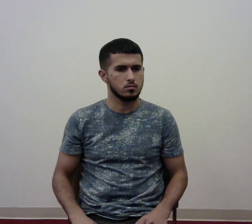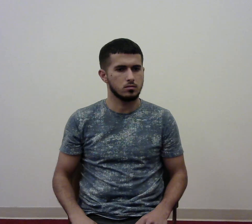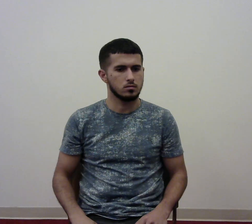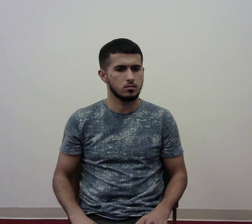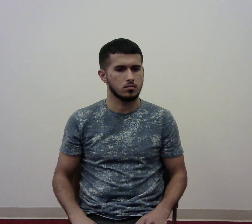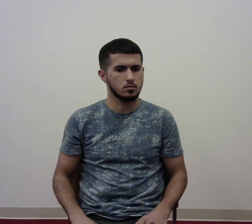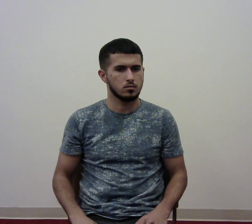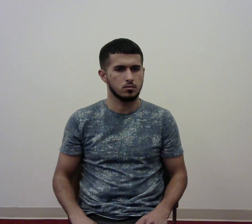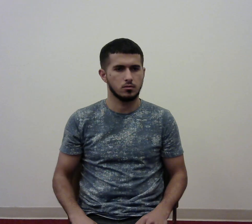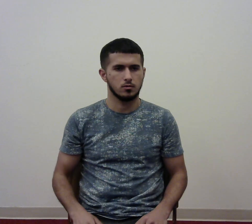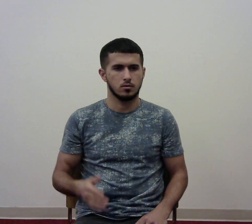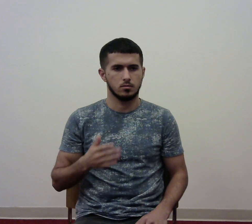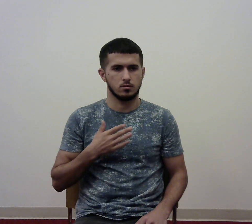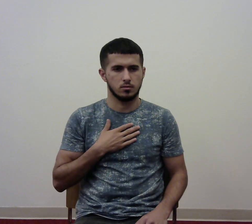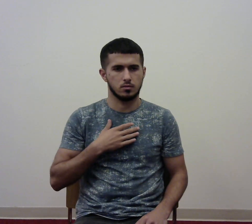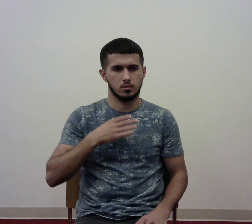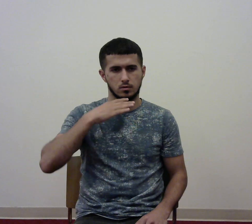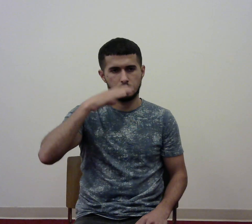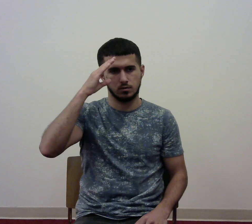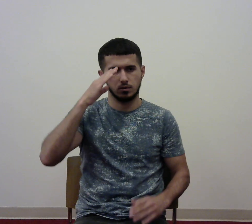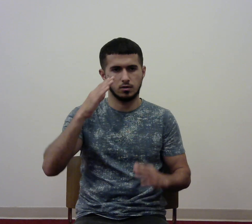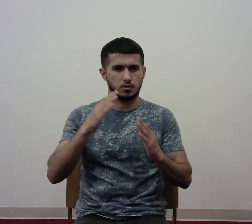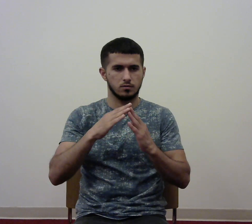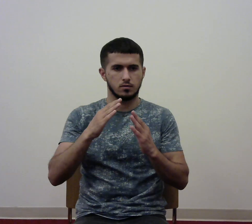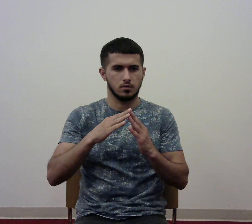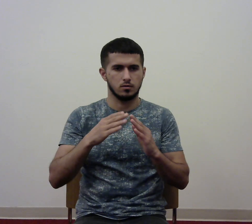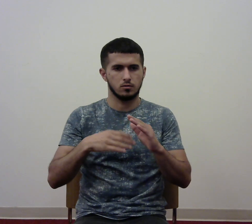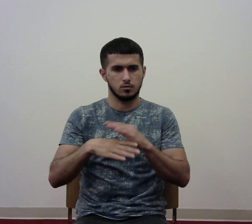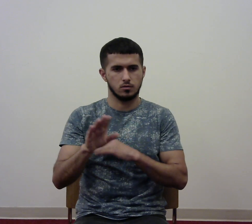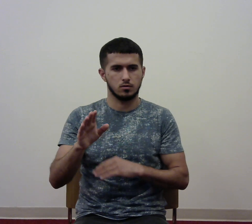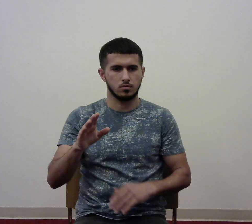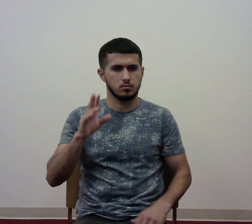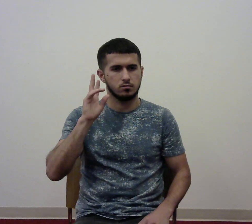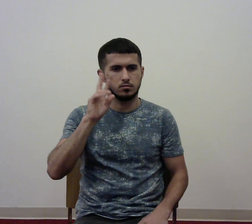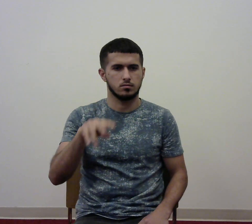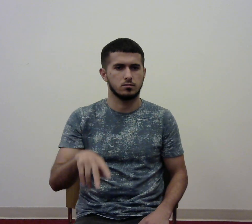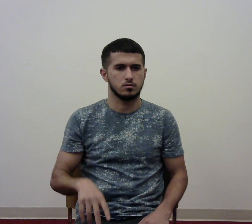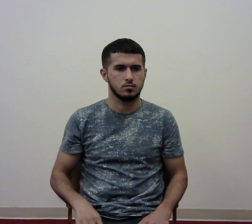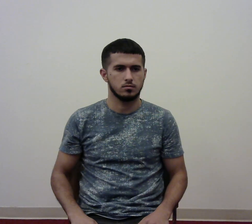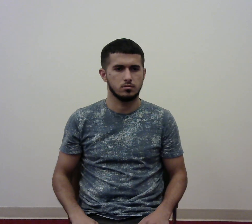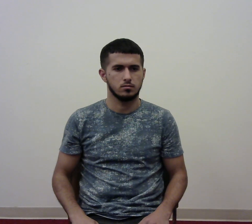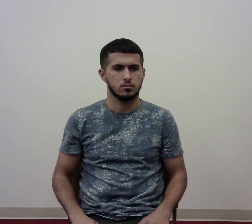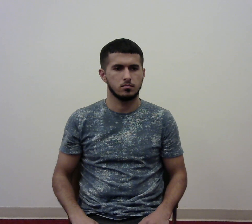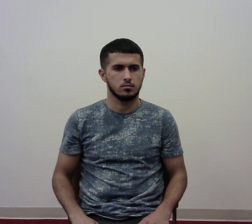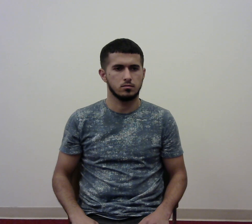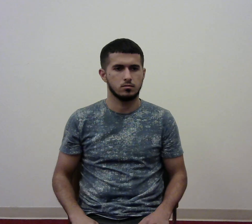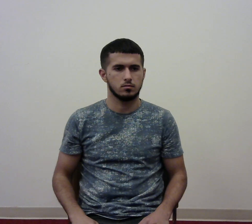Mənim atam evdən çıxa bilmir